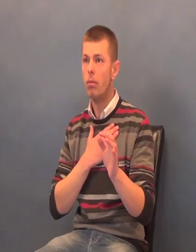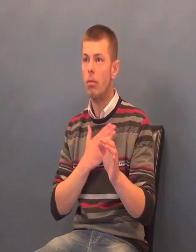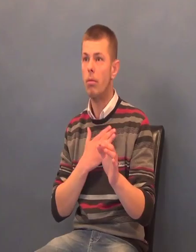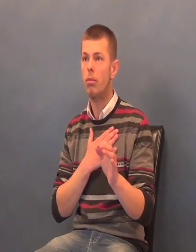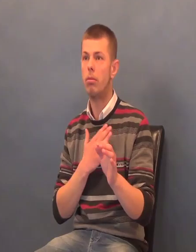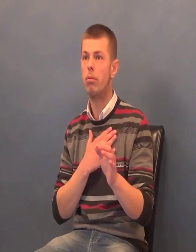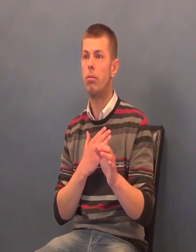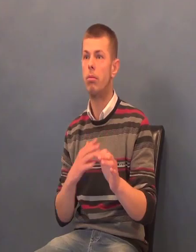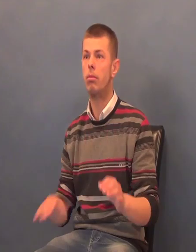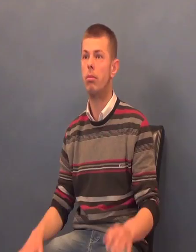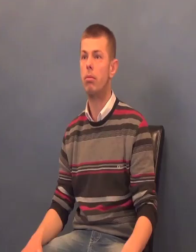Mam.